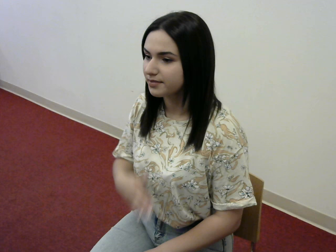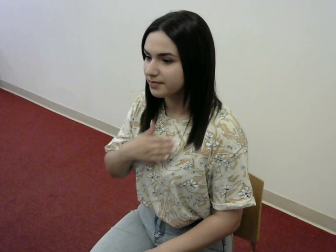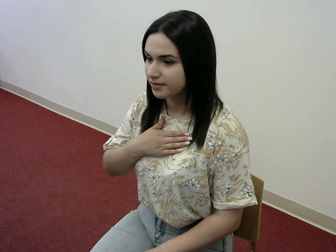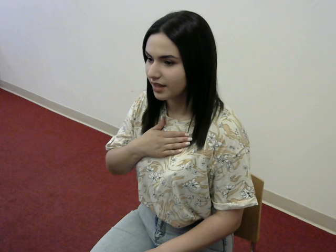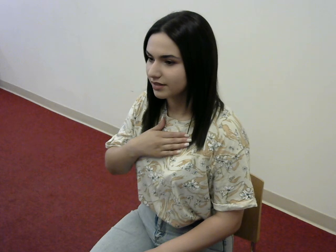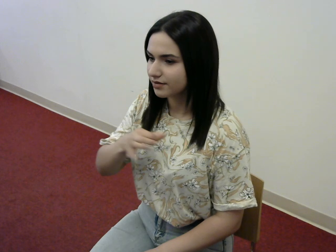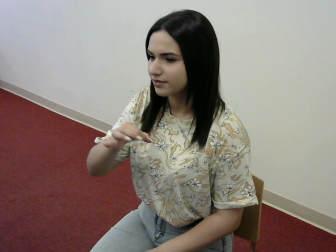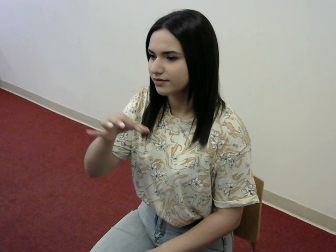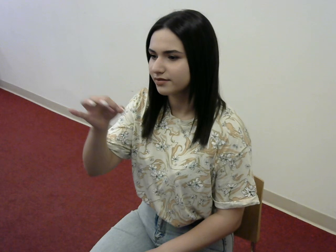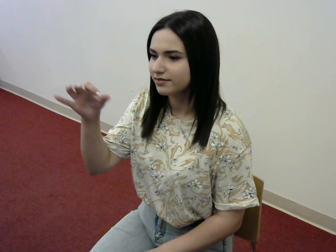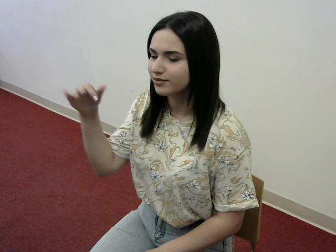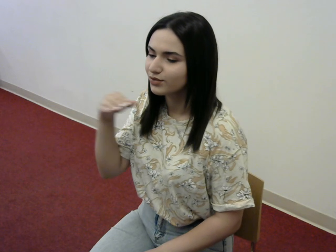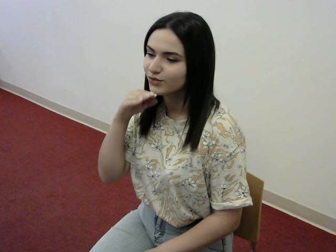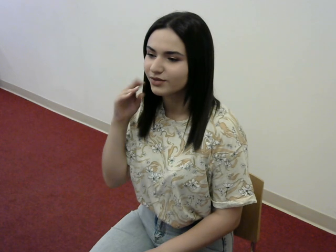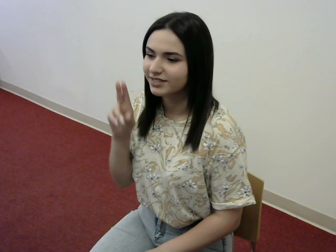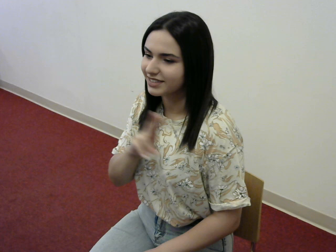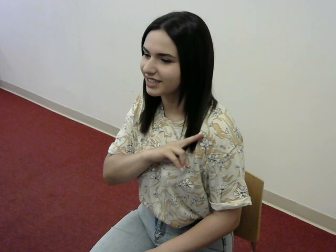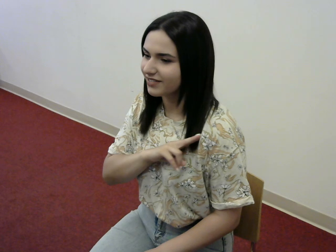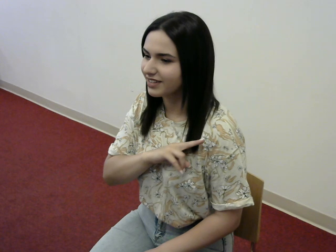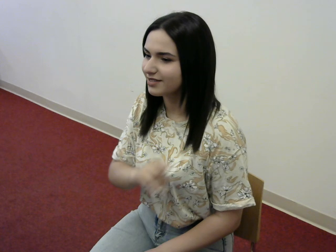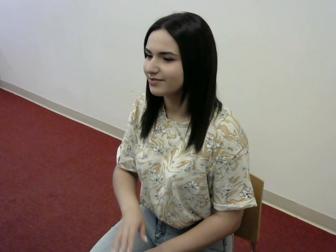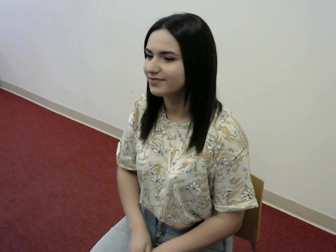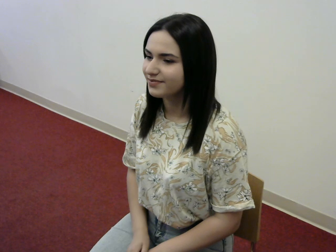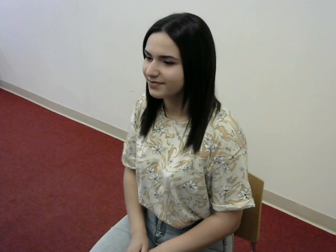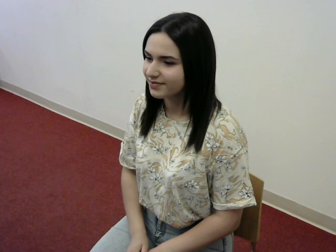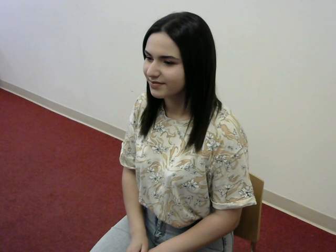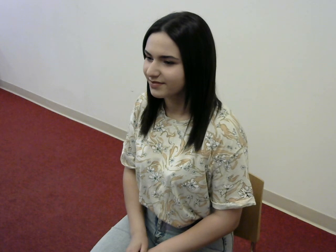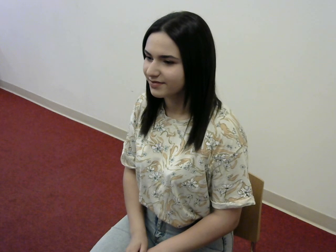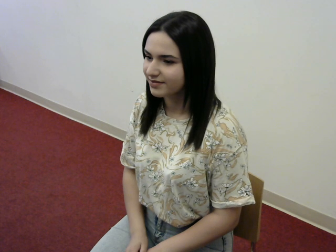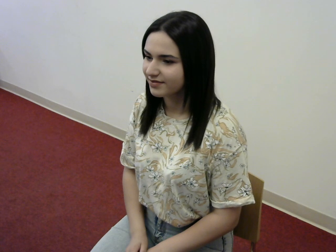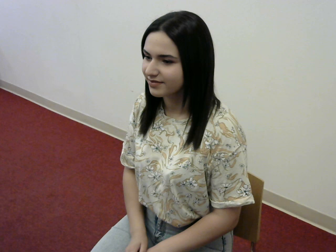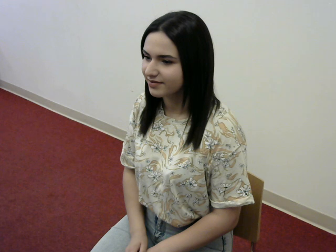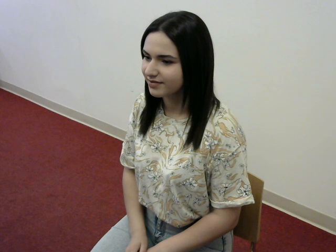Mən səyahət etməyi çox sevirəm